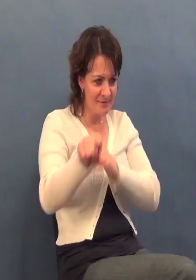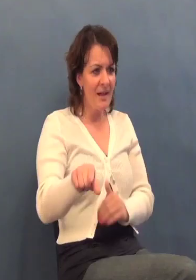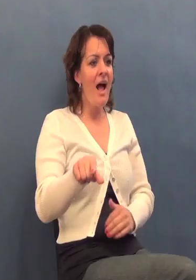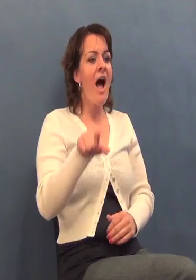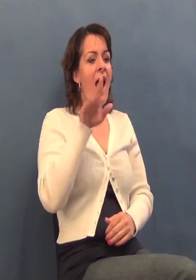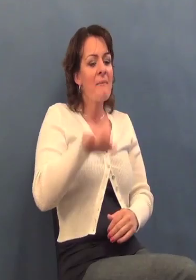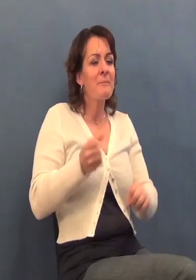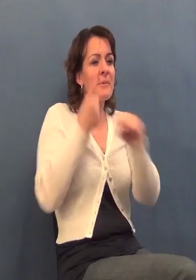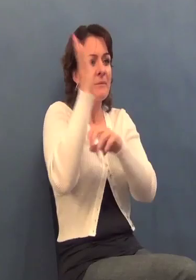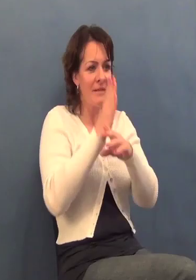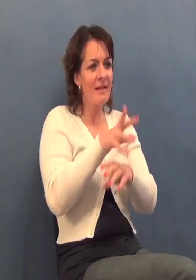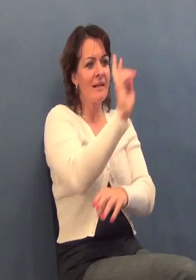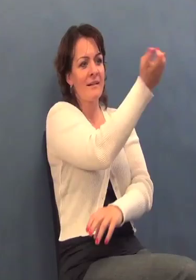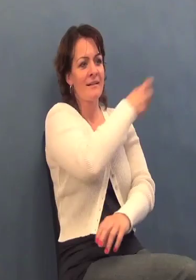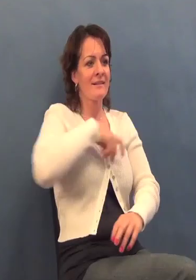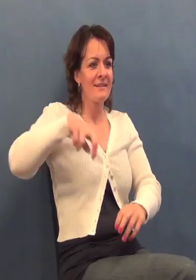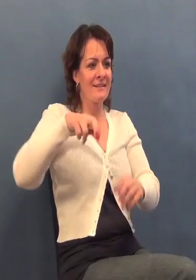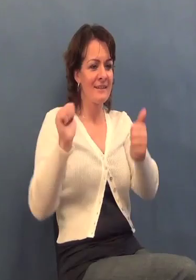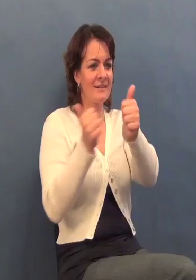Chłopiec, który zbił okno, podchodzi do niego.